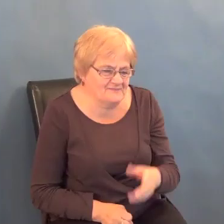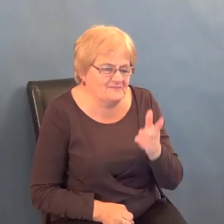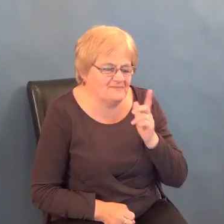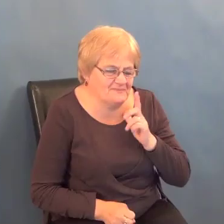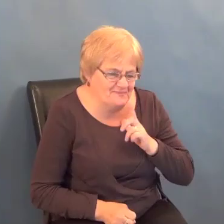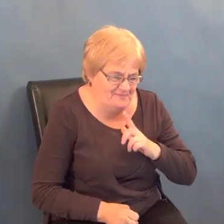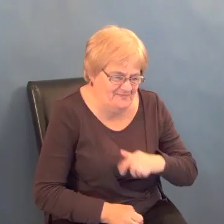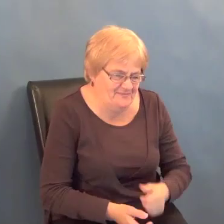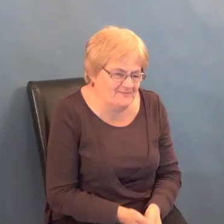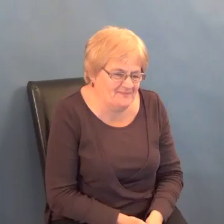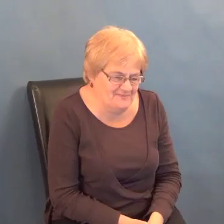Aha.